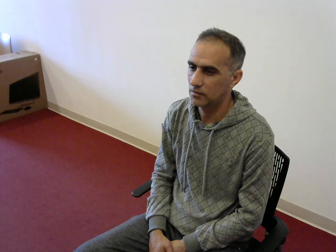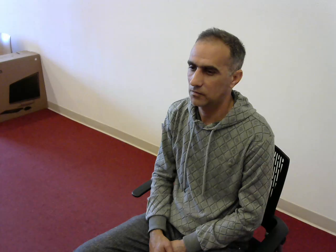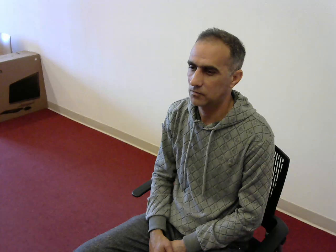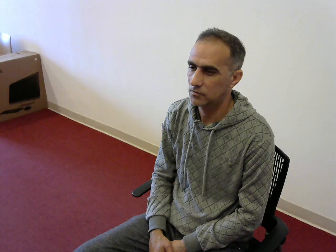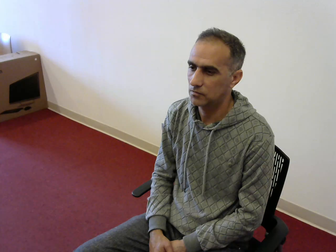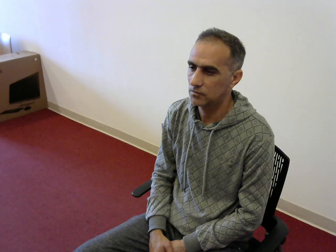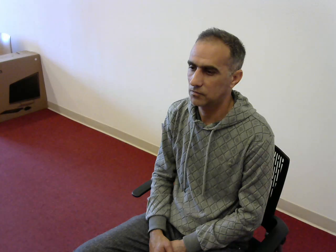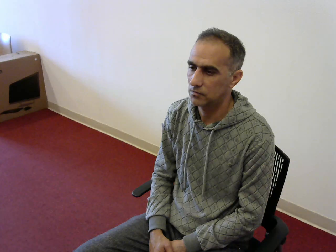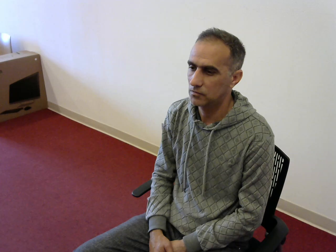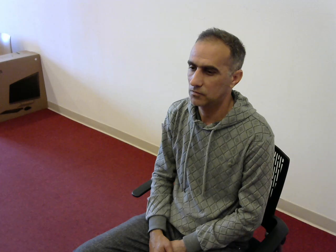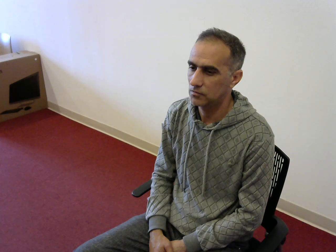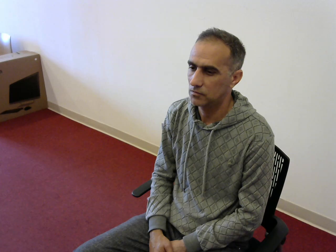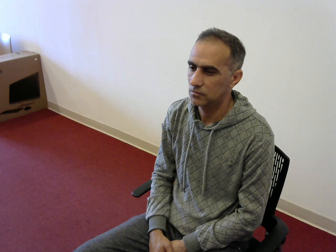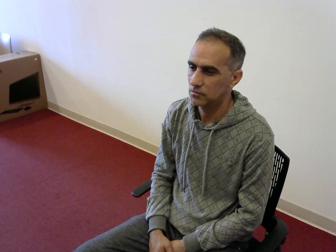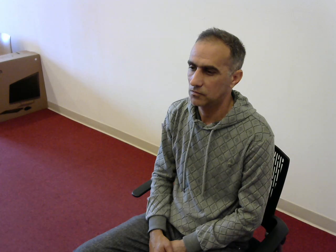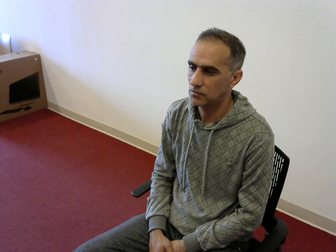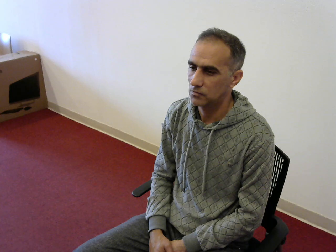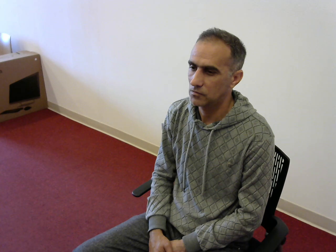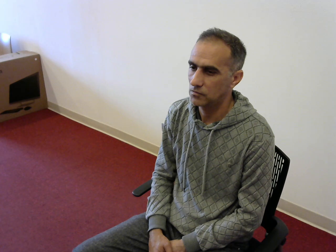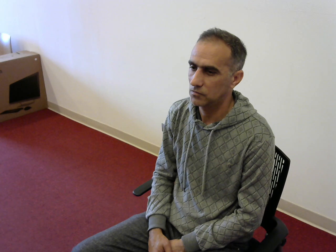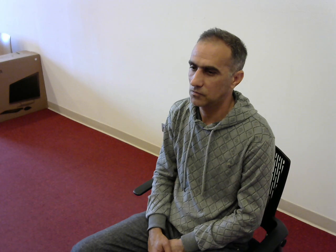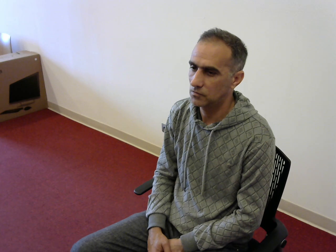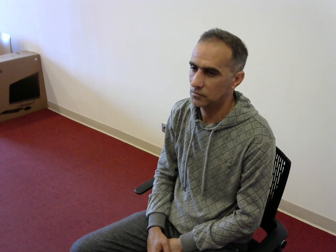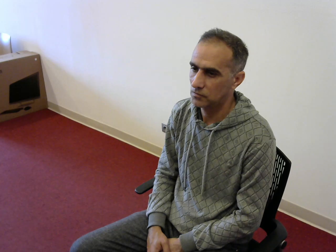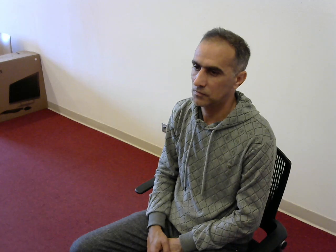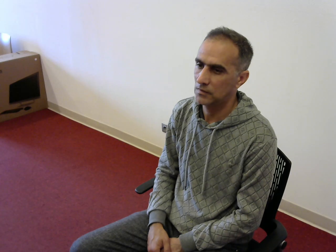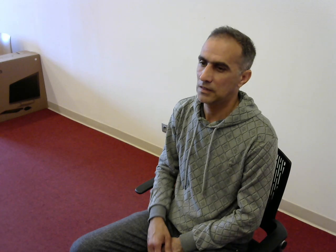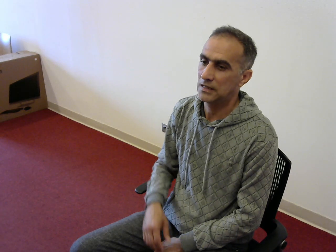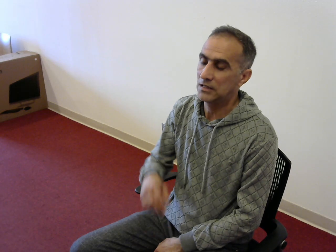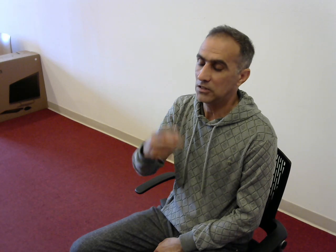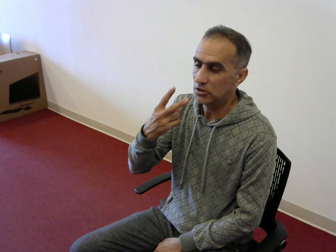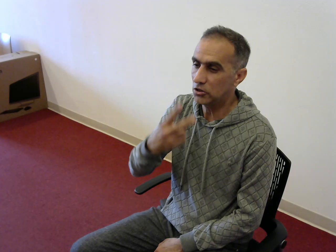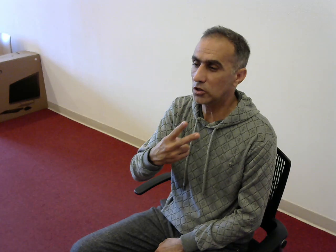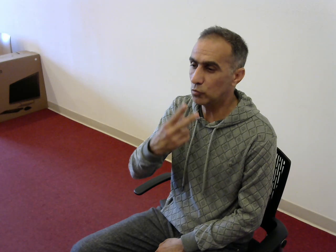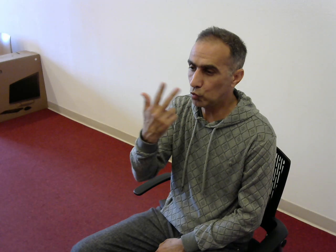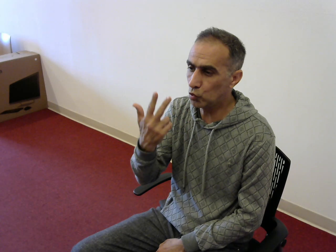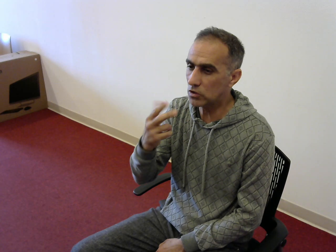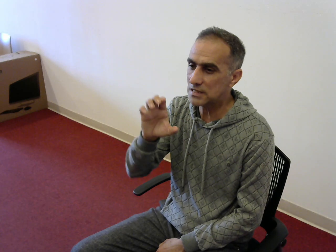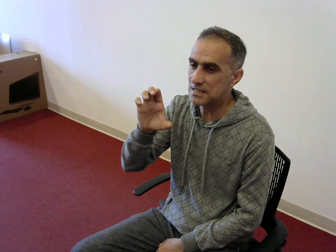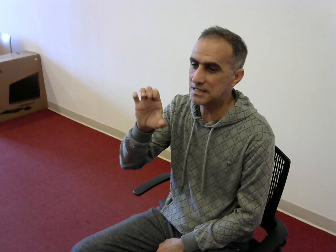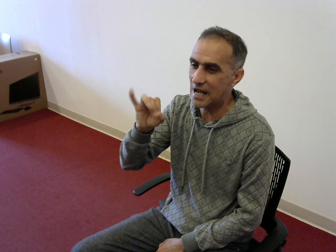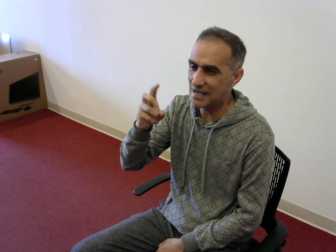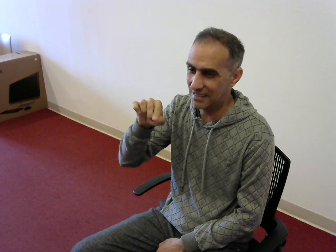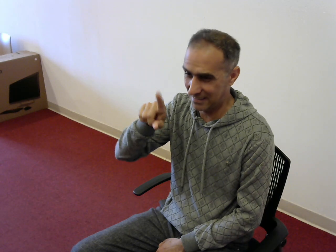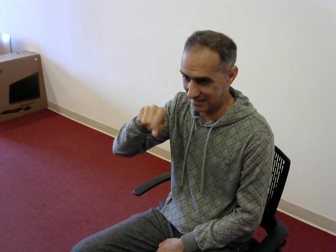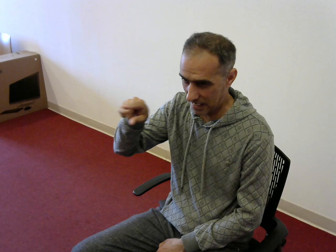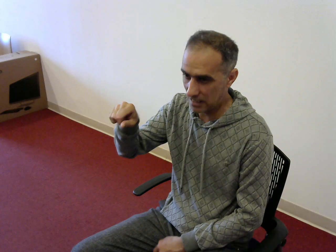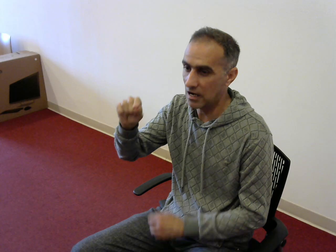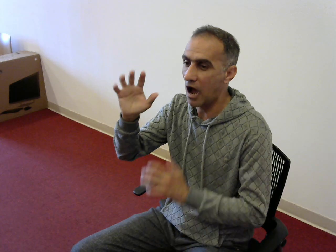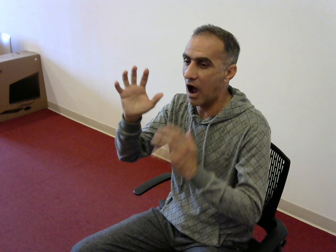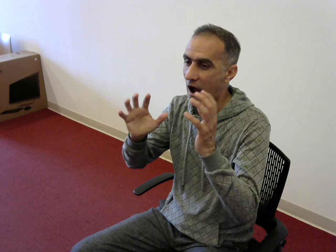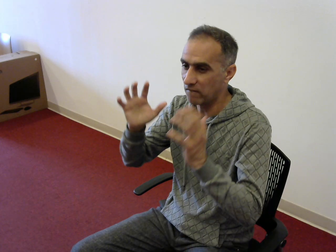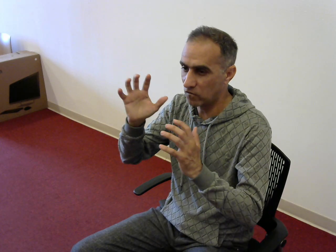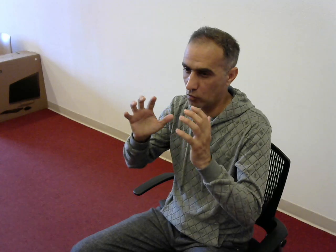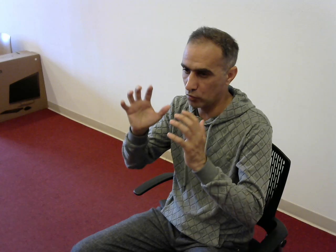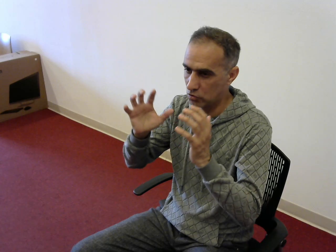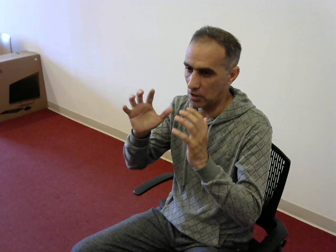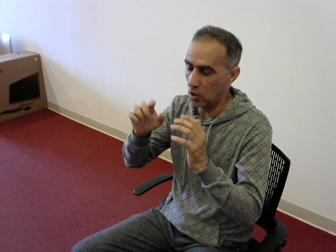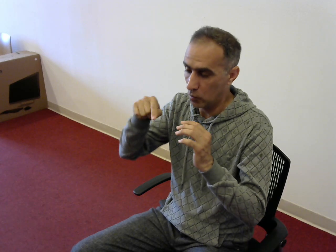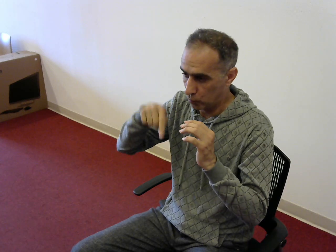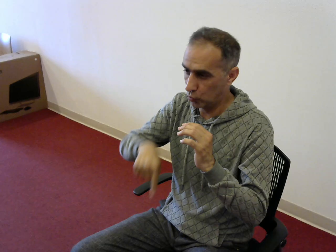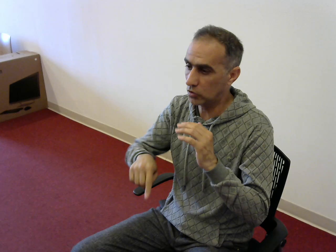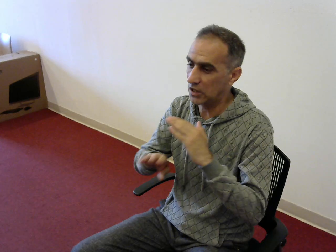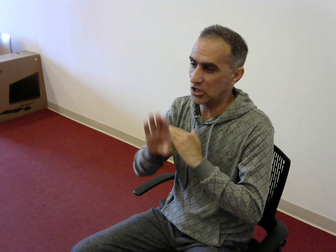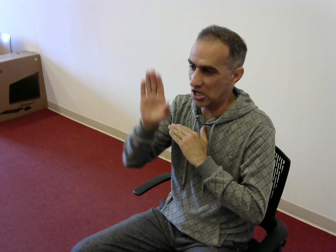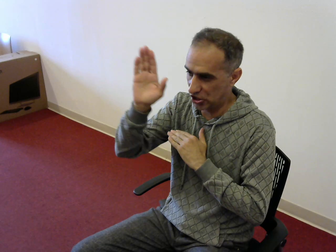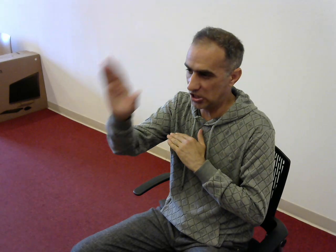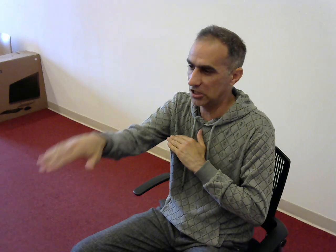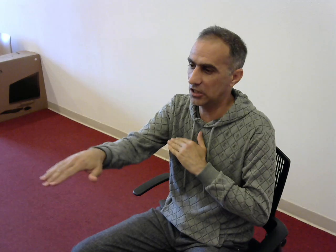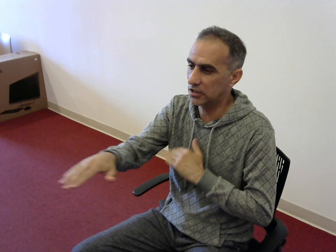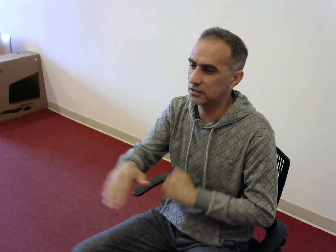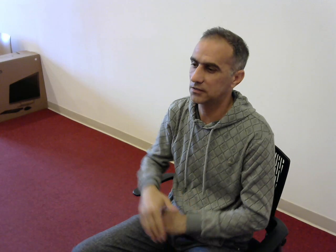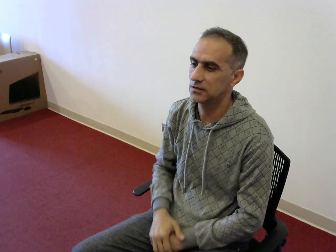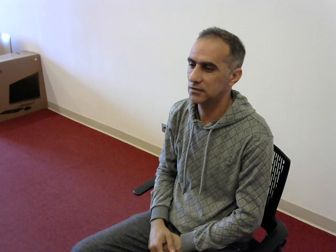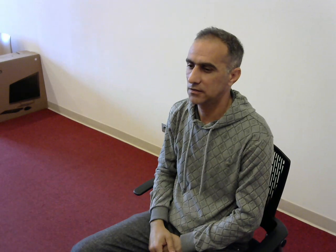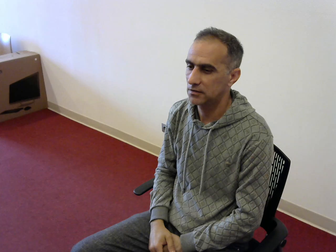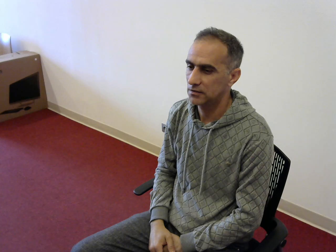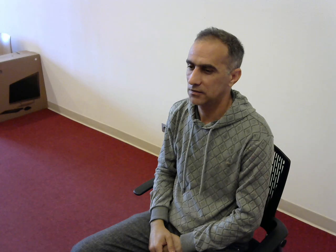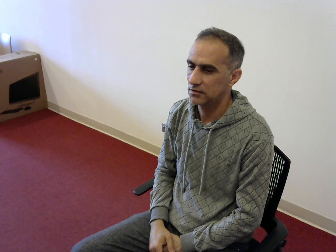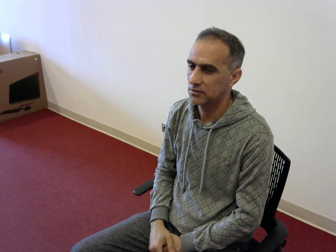23 saylı avtobus burdan keçir?